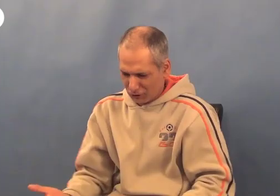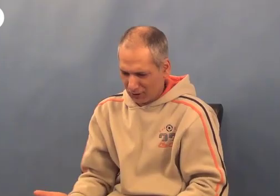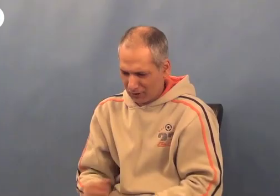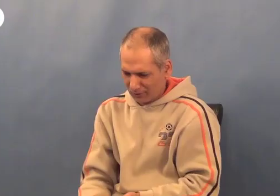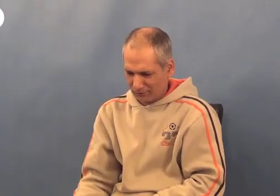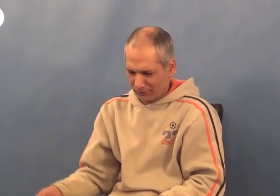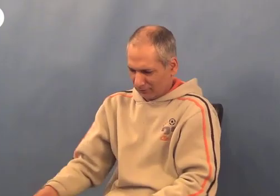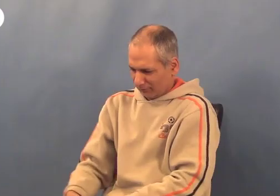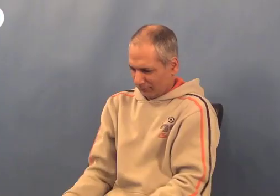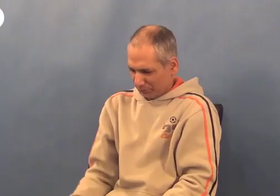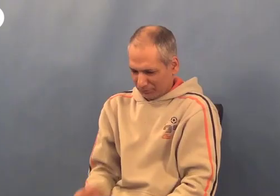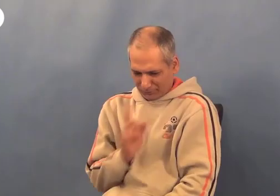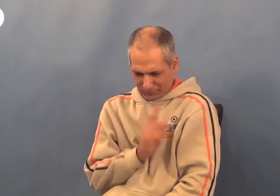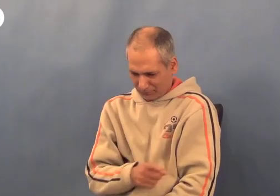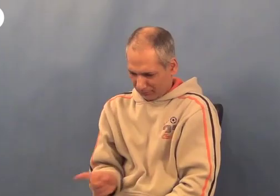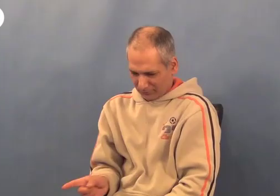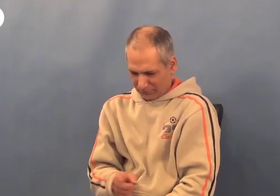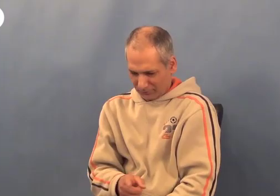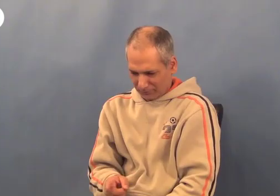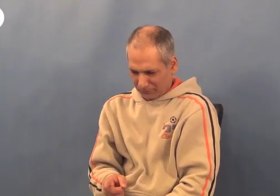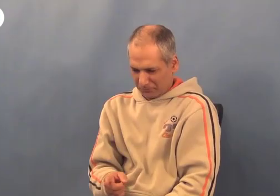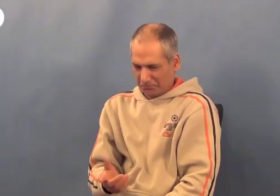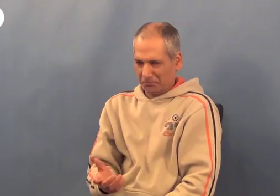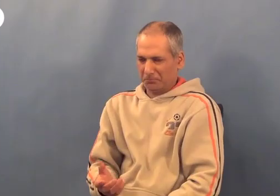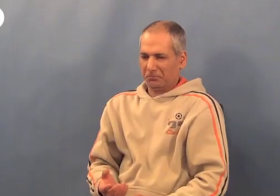Zniknęło, mężczyzna patrzy na te dwa pojemniki, zastanawia się.